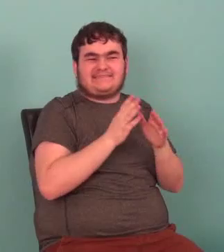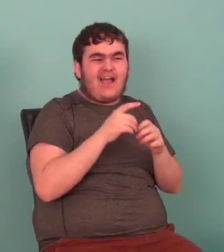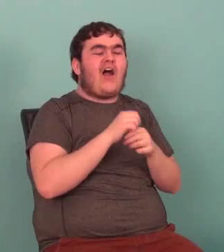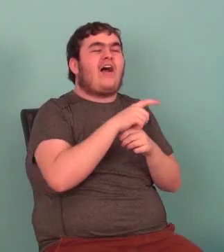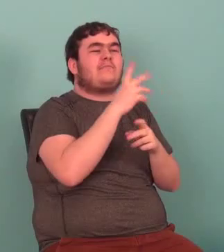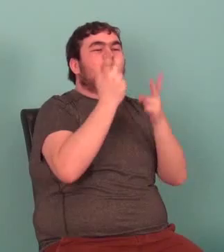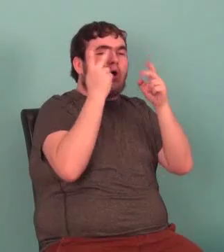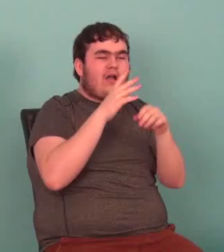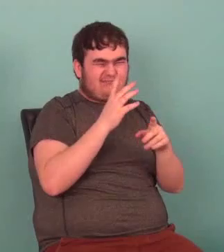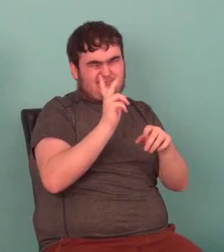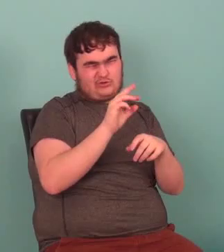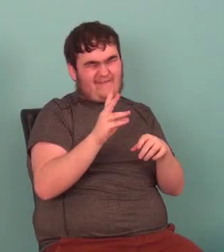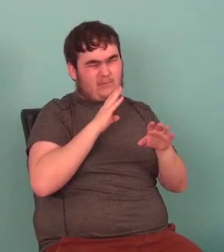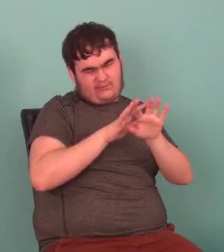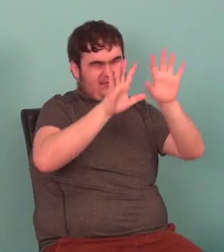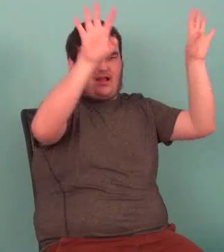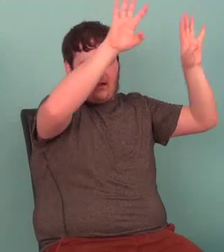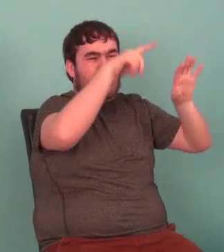Akurat chłopiec szuka żaby w krzewach.